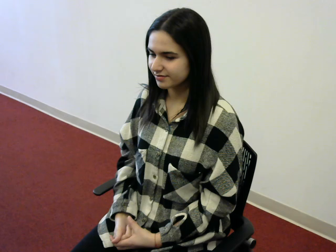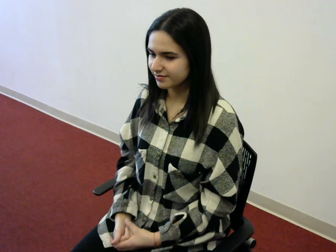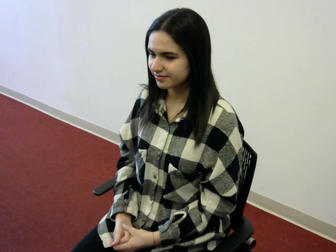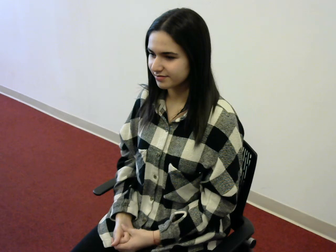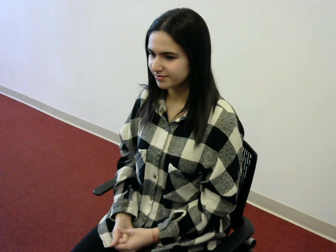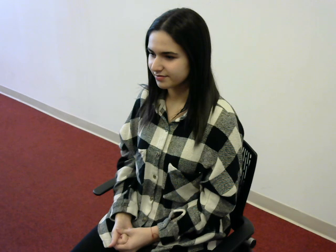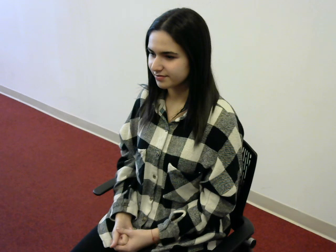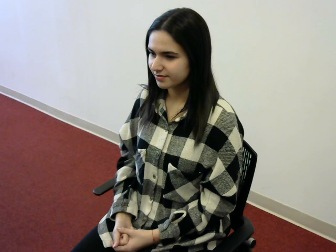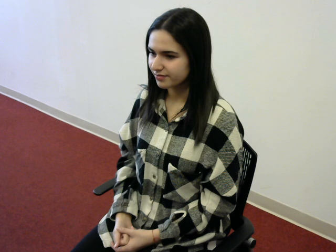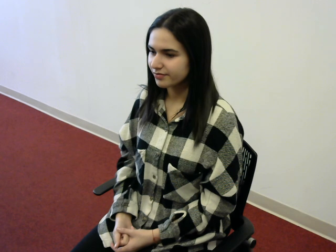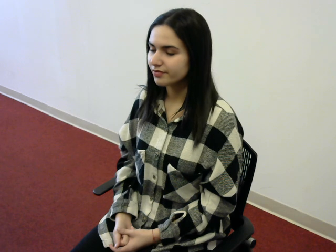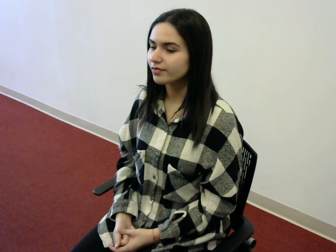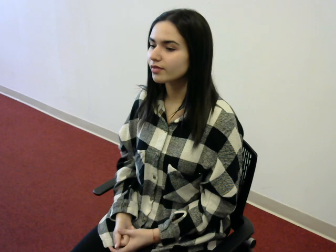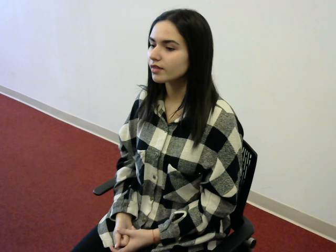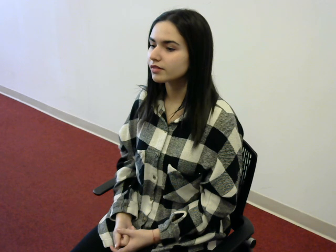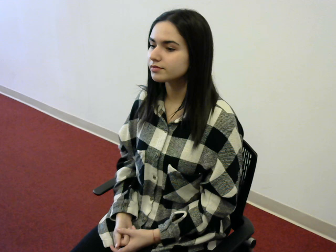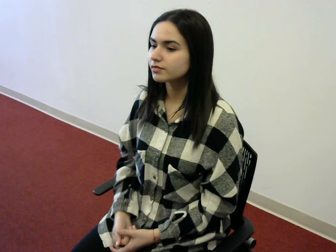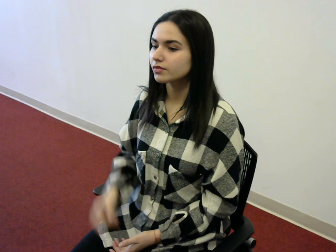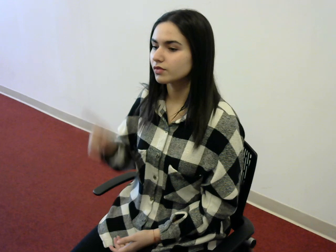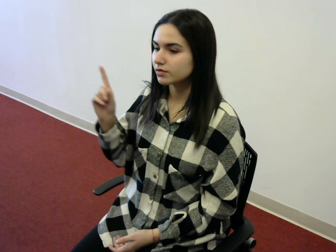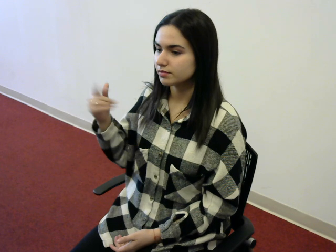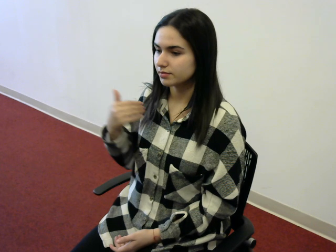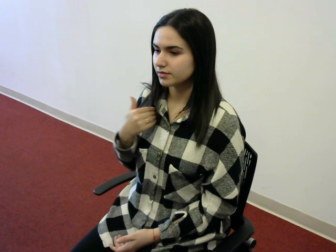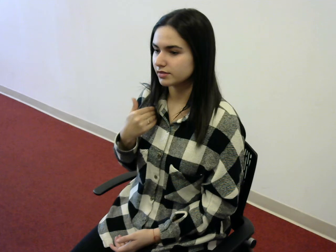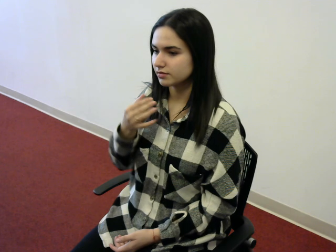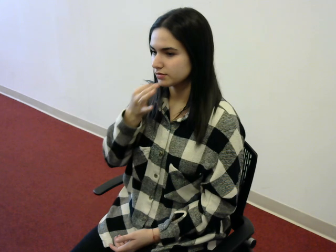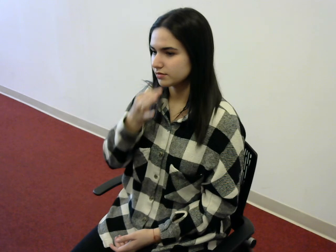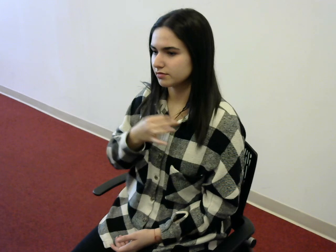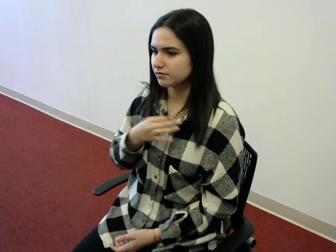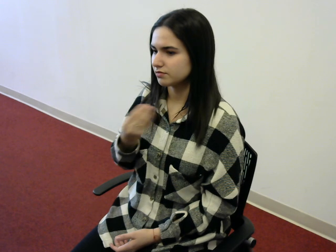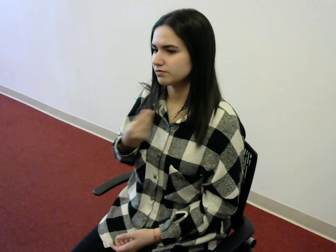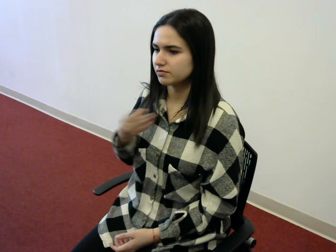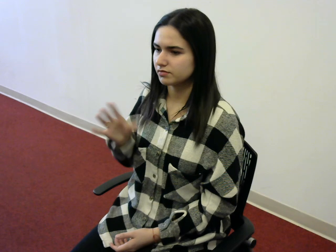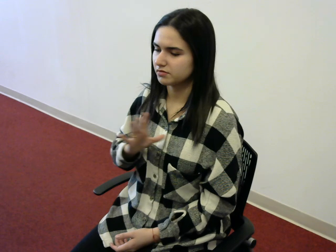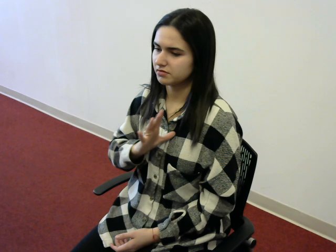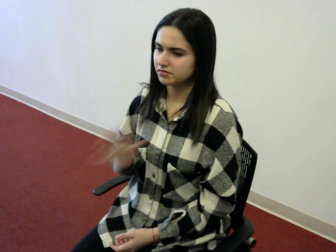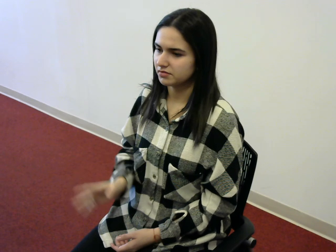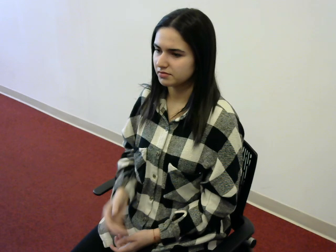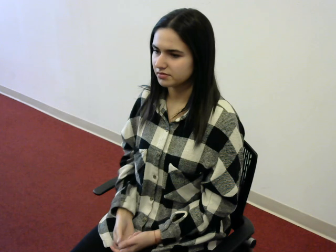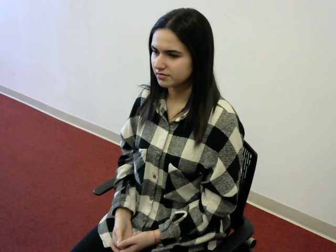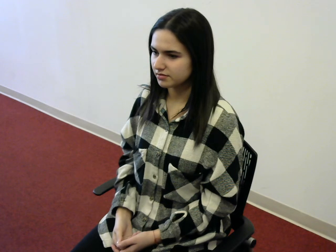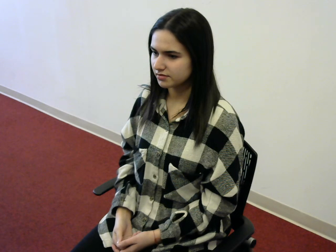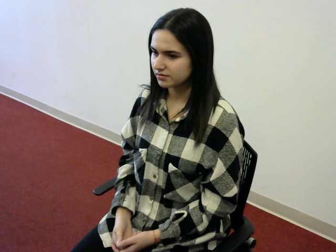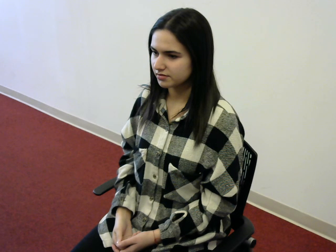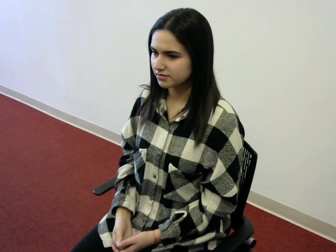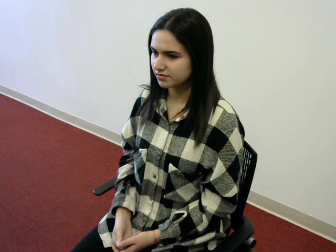O mənə cavab verməyib